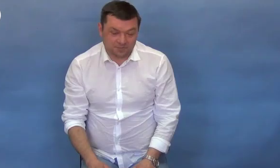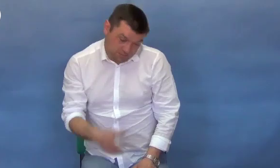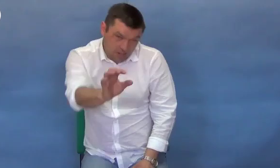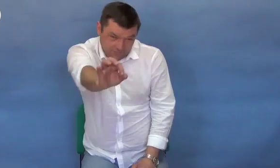To twoje.